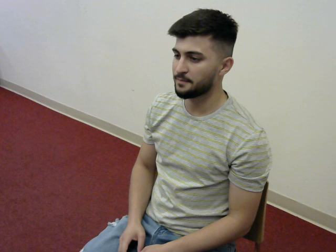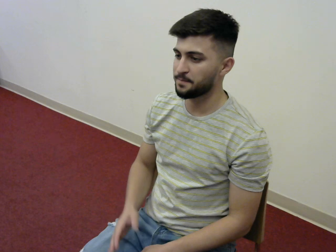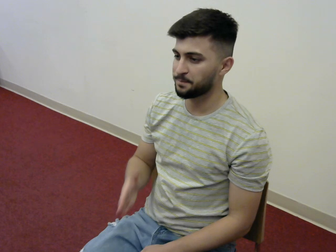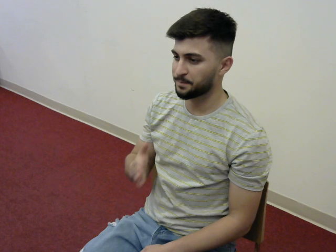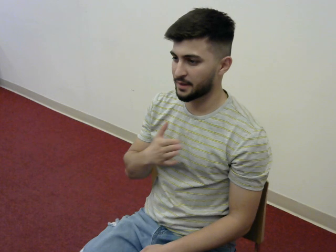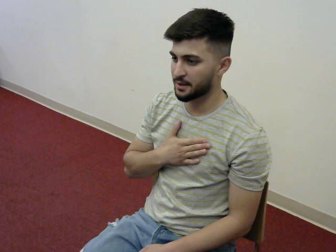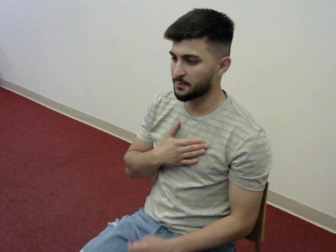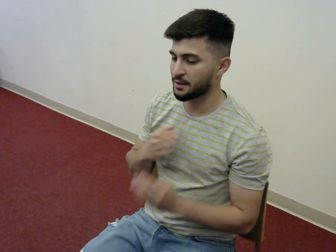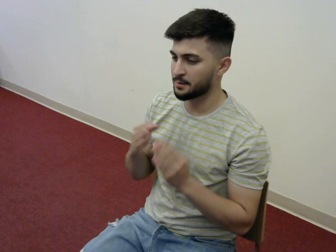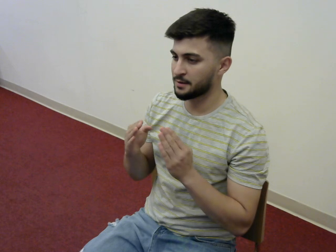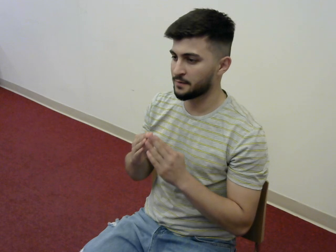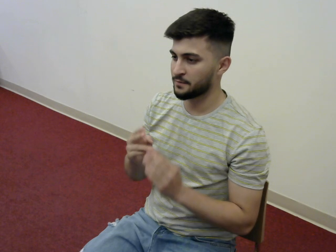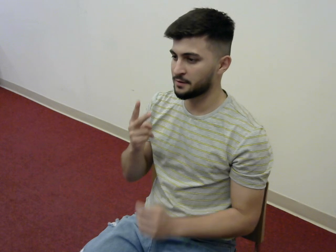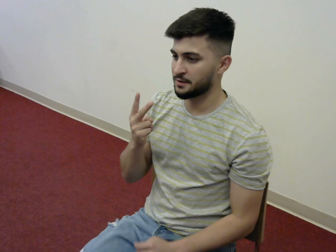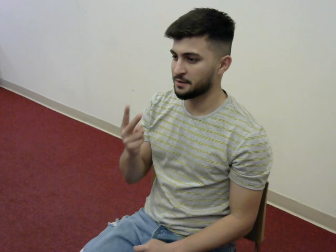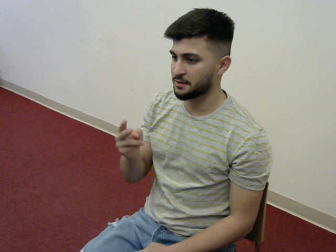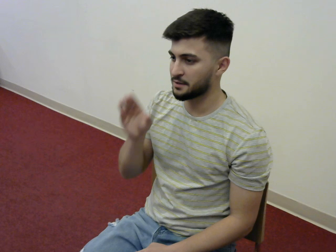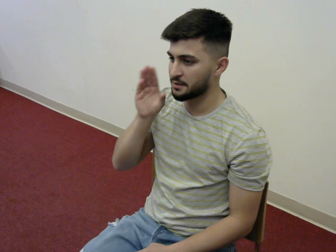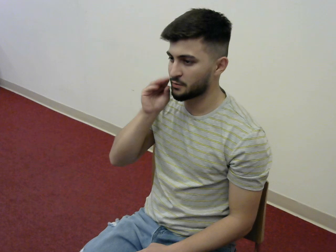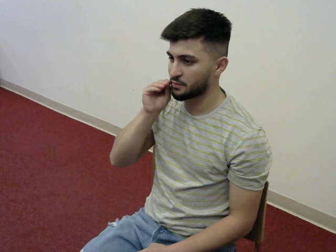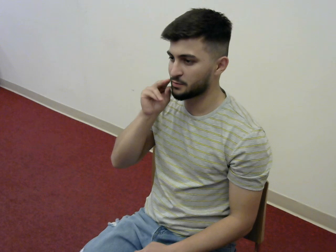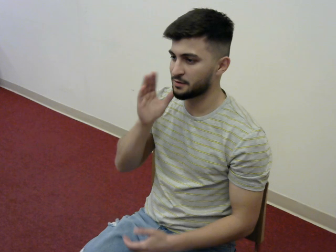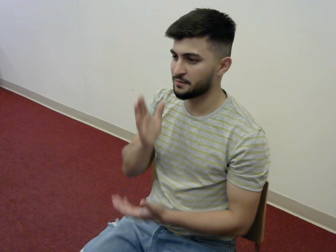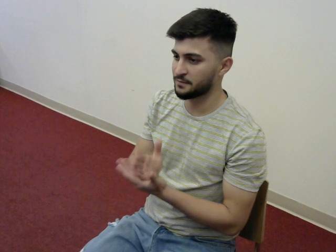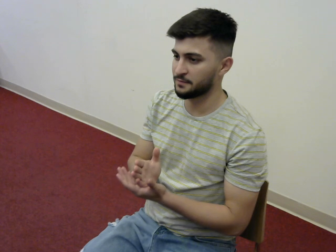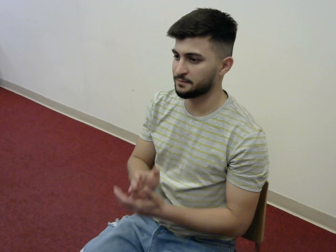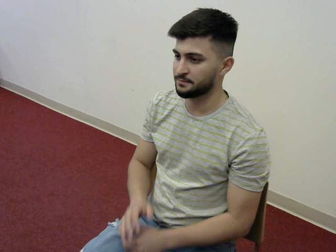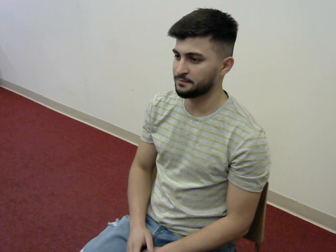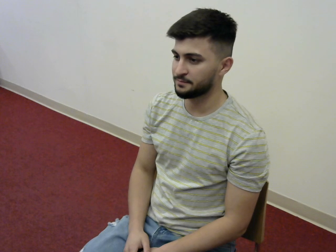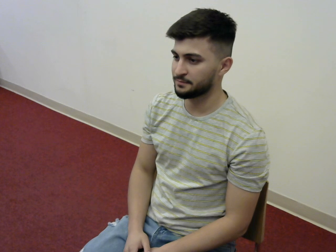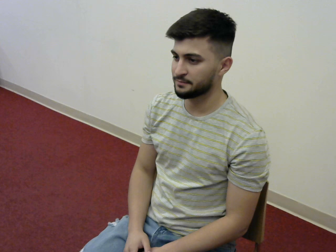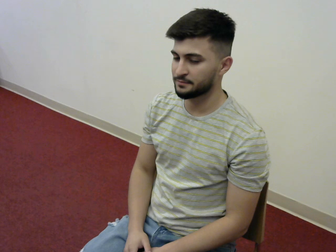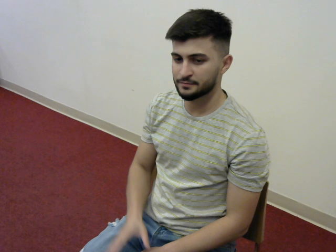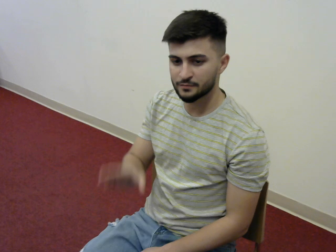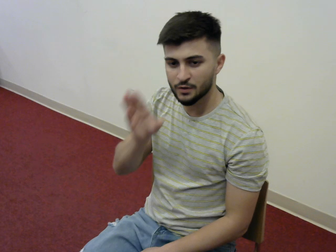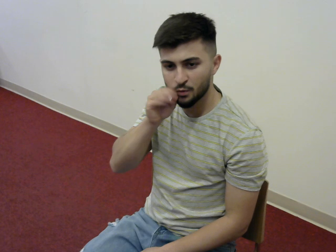Mənim evdə 2 pişiyim var